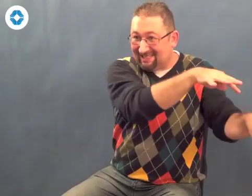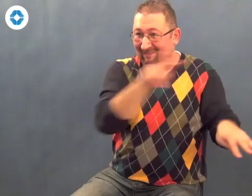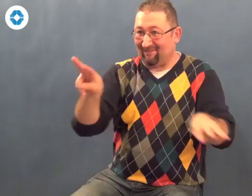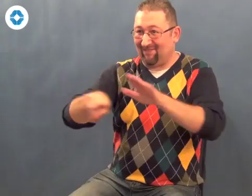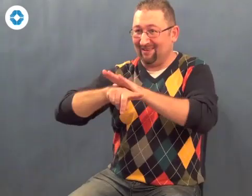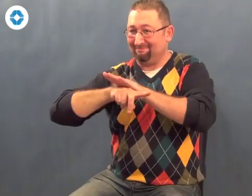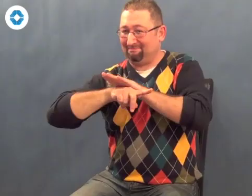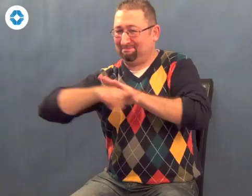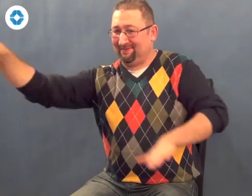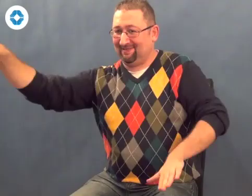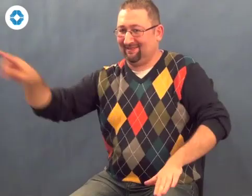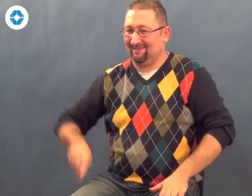Obaj uciekli.